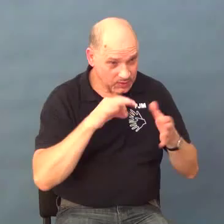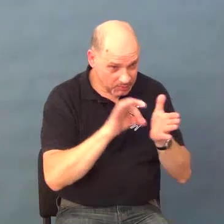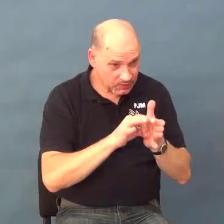Dobrze.